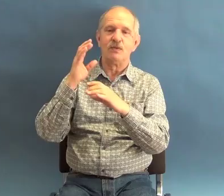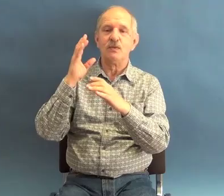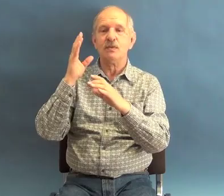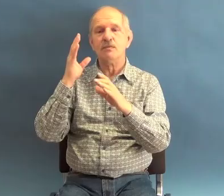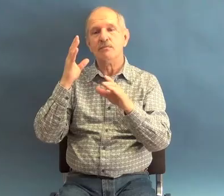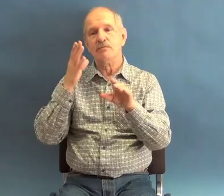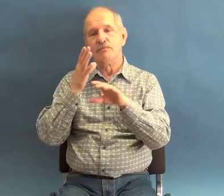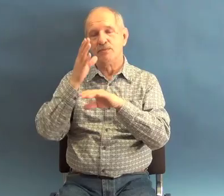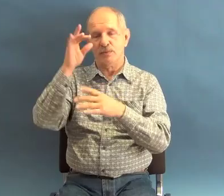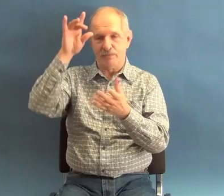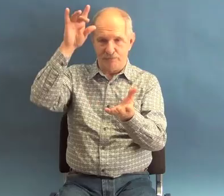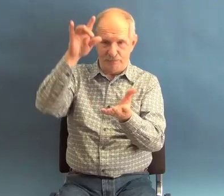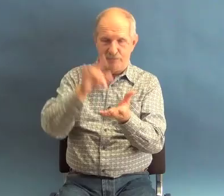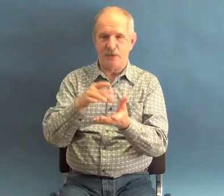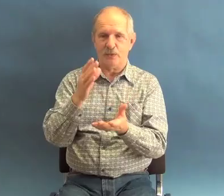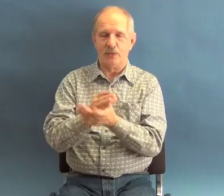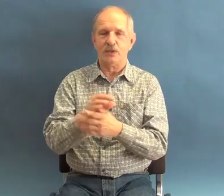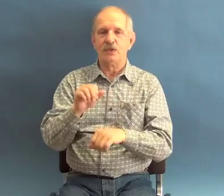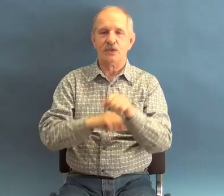Dojechał na miejsce, do Rzymu.